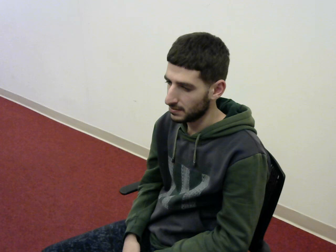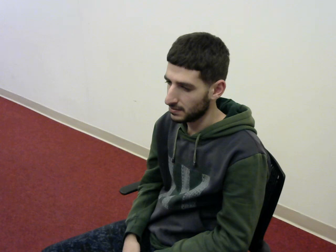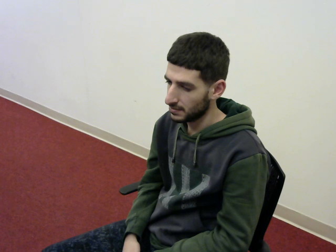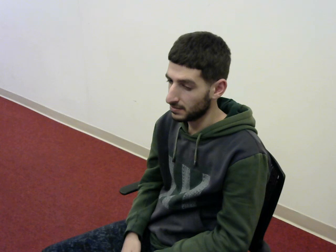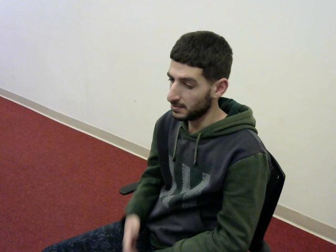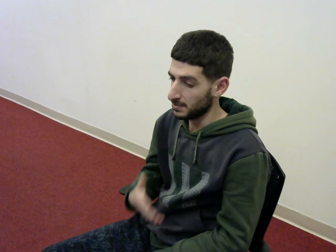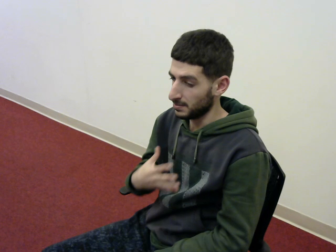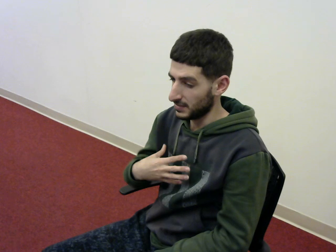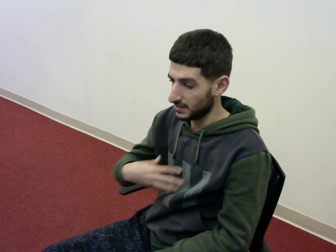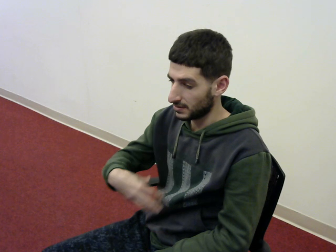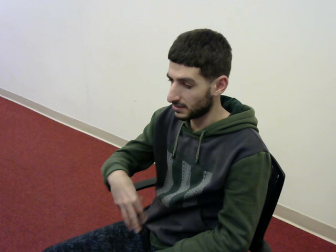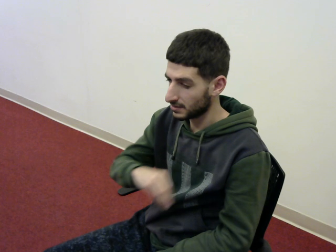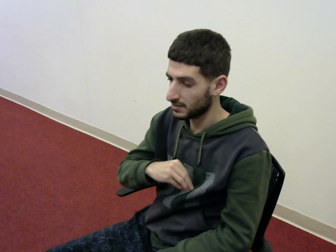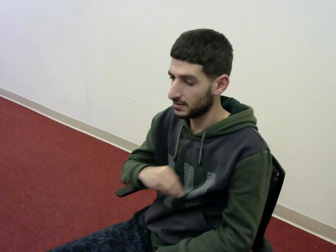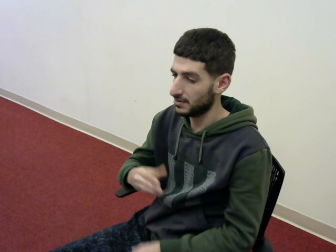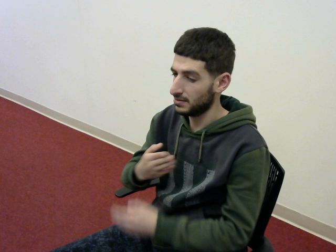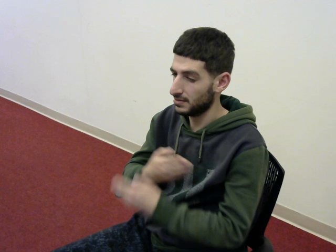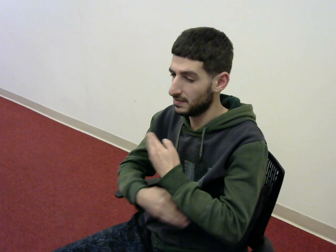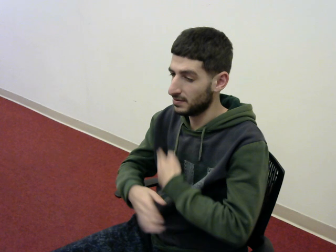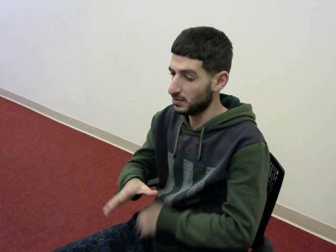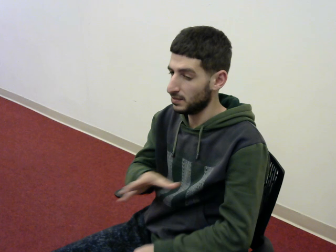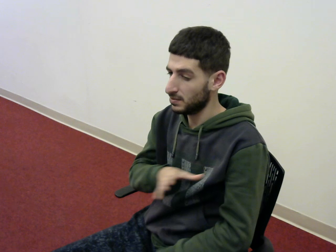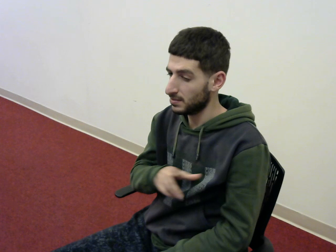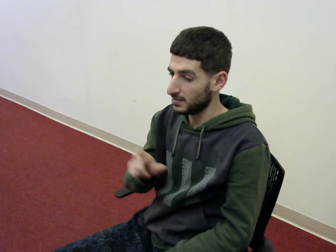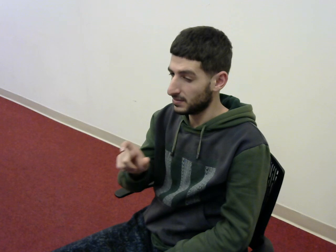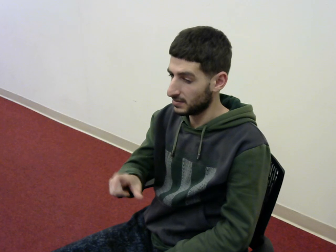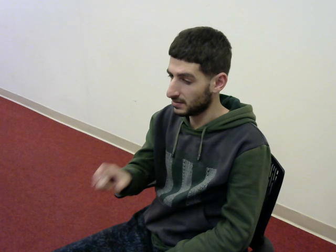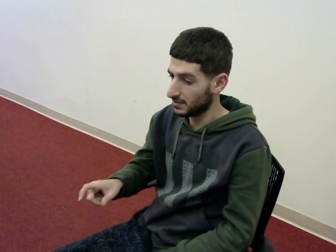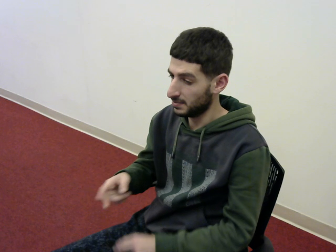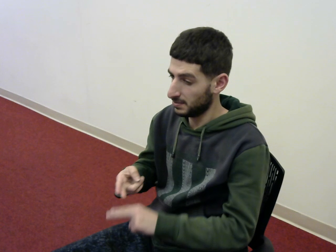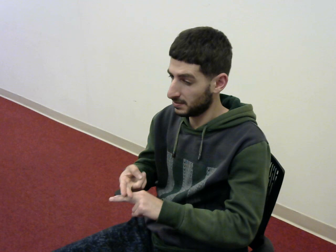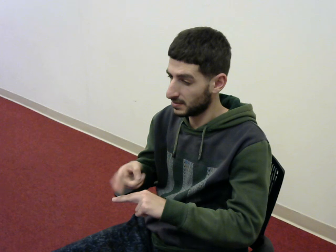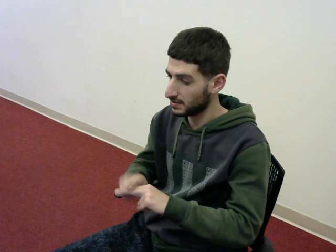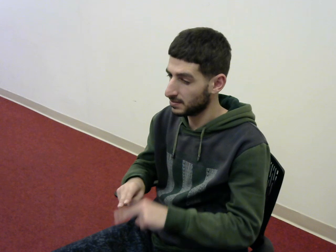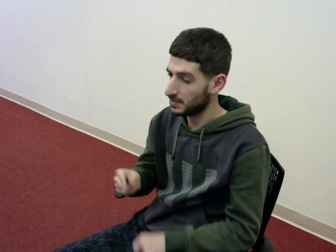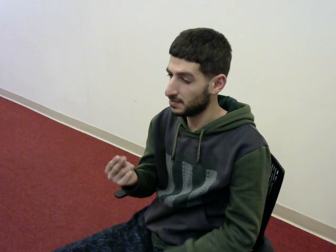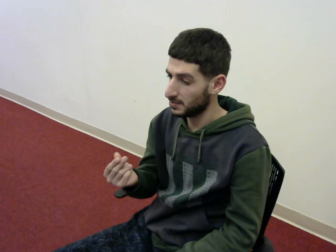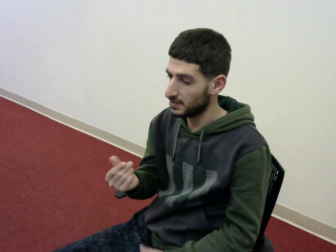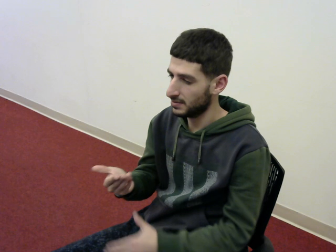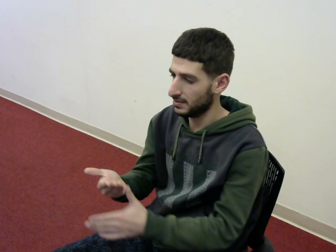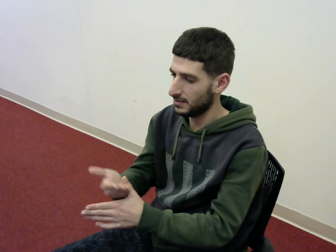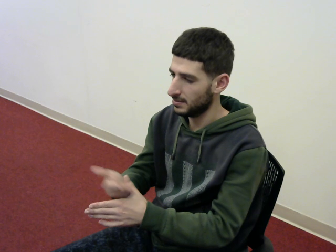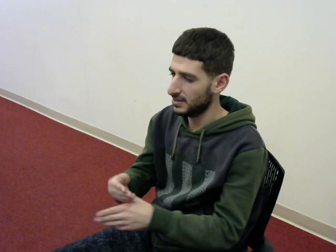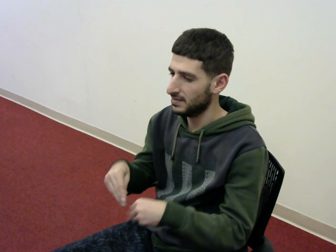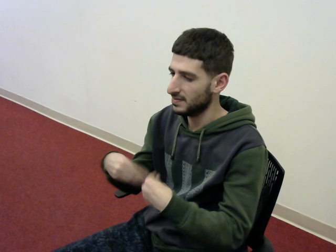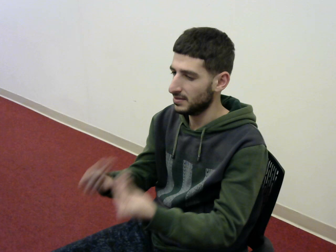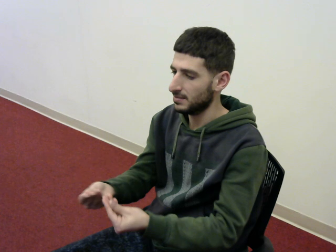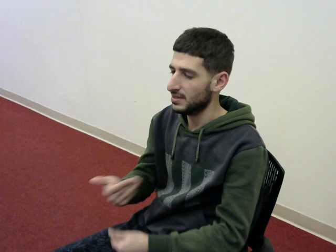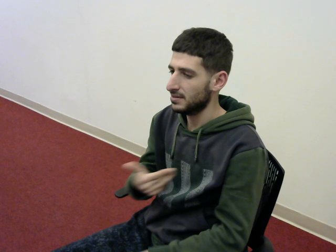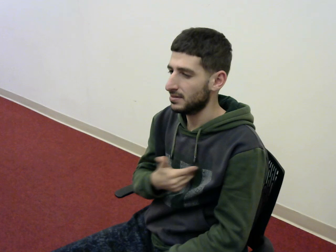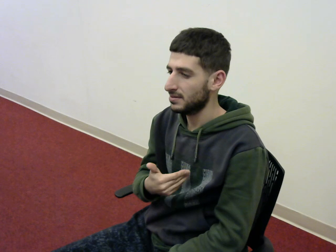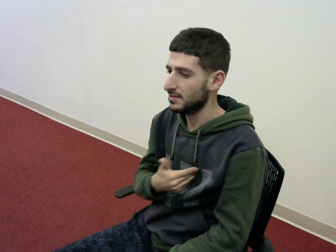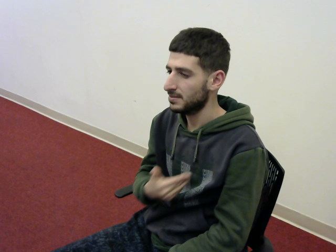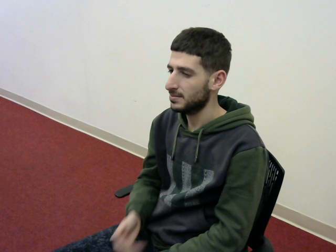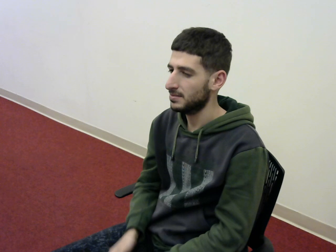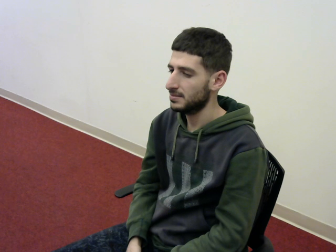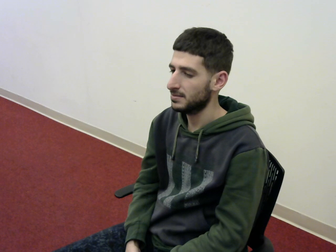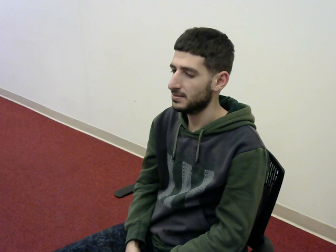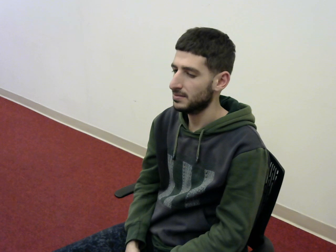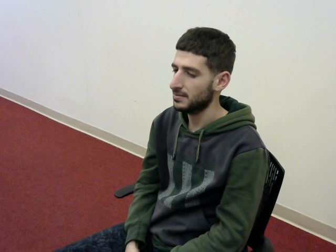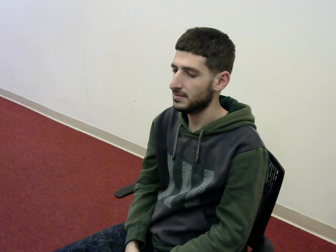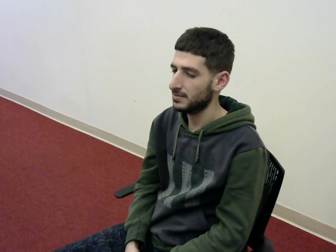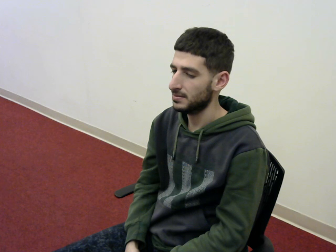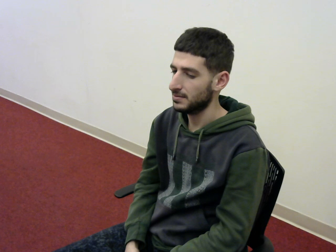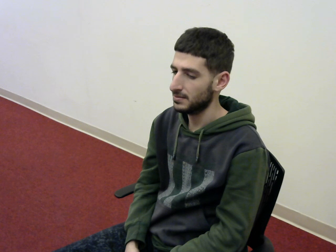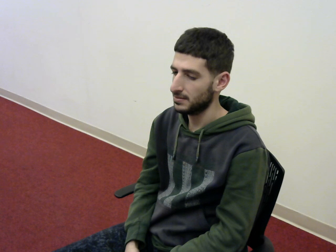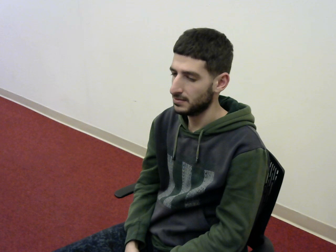Biz əlilliyi olan şəxslər üçün pul yardım vermək istəyirik